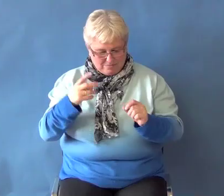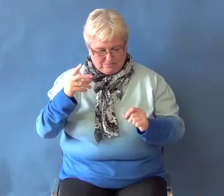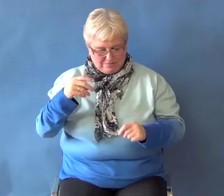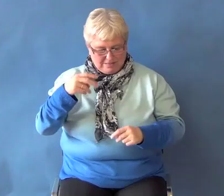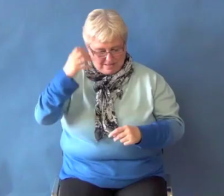Strzela.